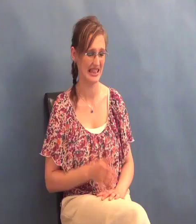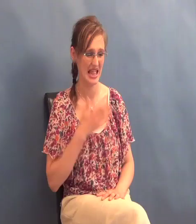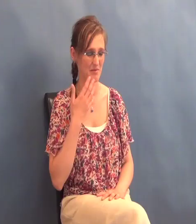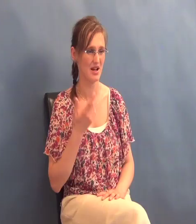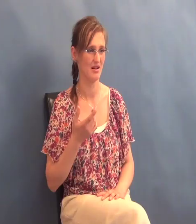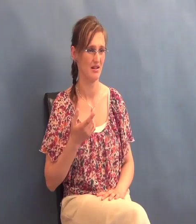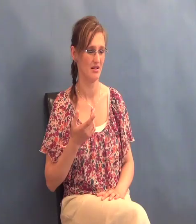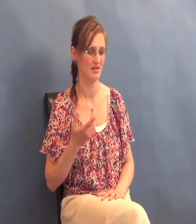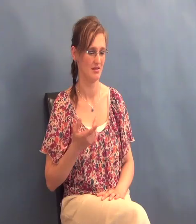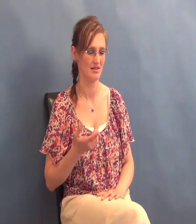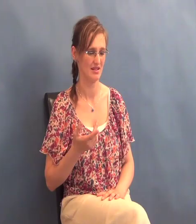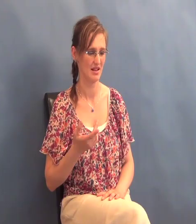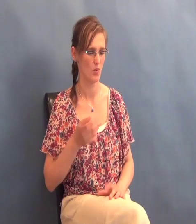Nie ma...nie.